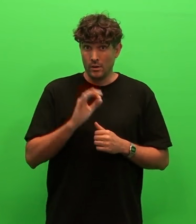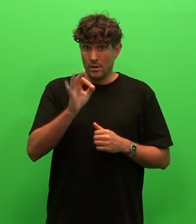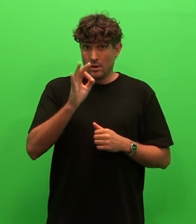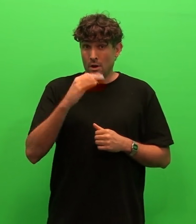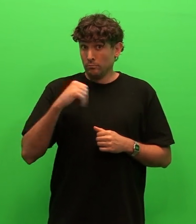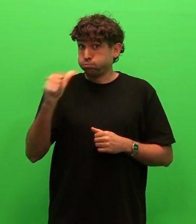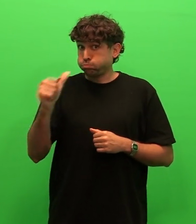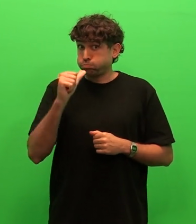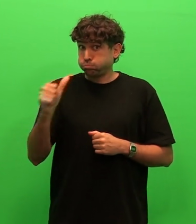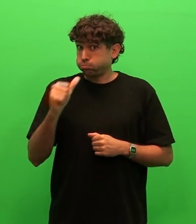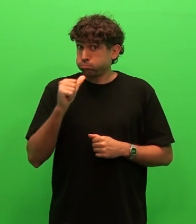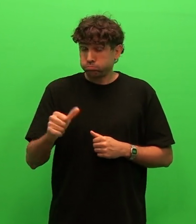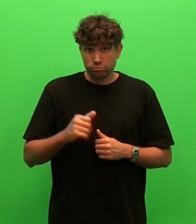Sí, bec moltíssim.